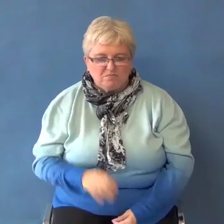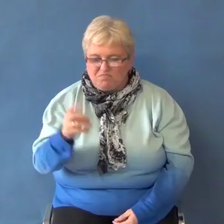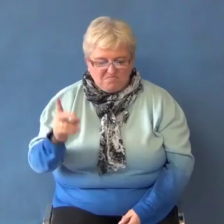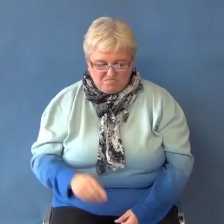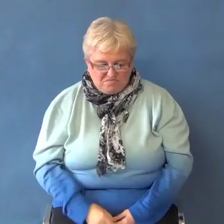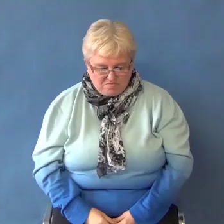Tak.